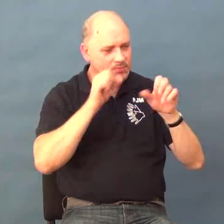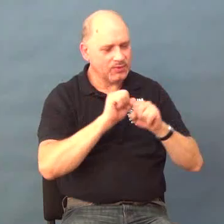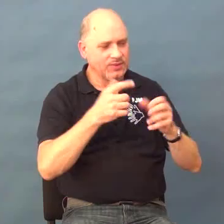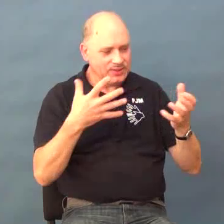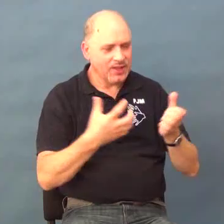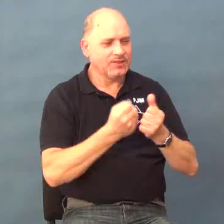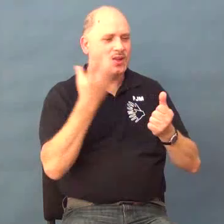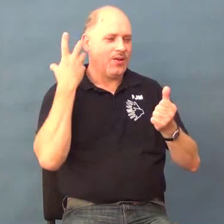Znaleźli je, ulżyło im.